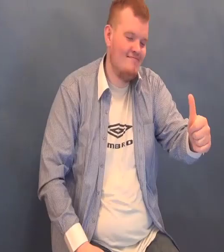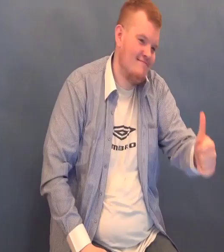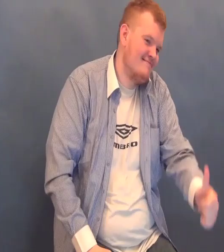Okej?